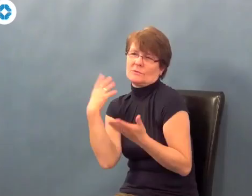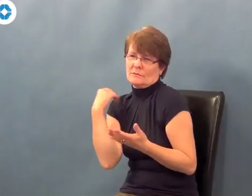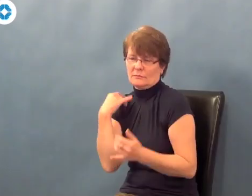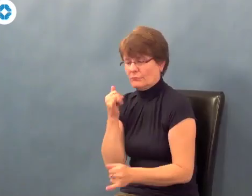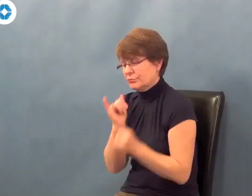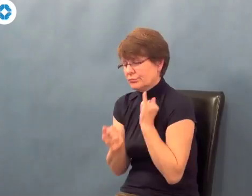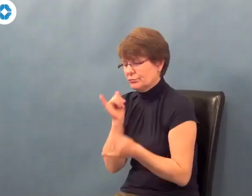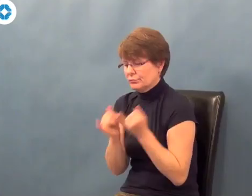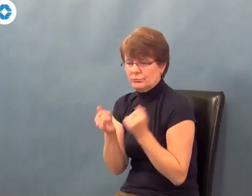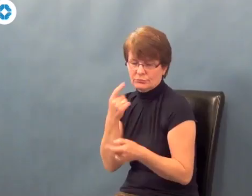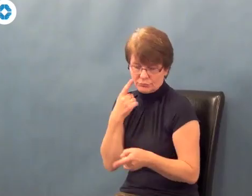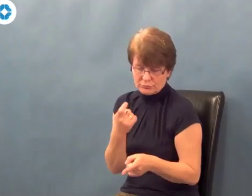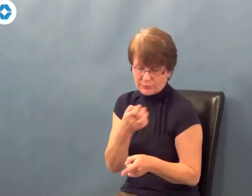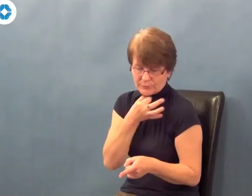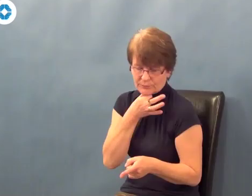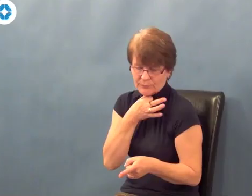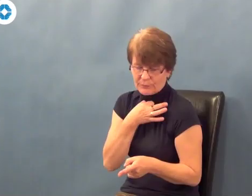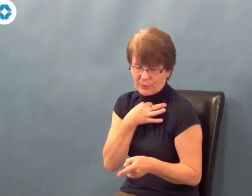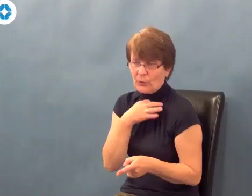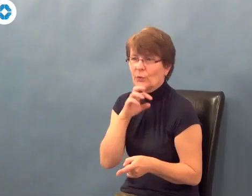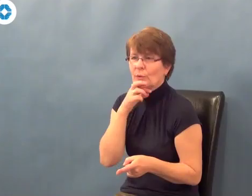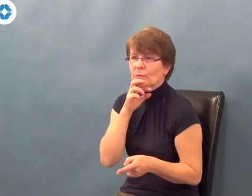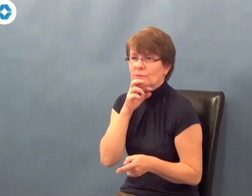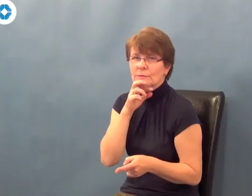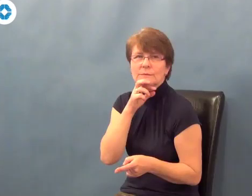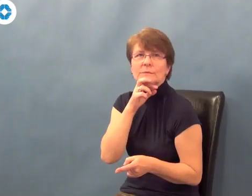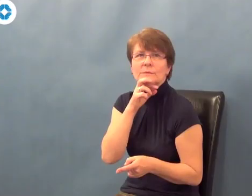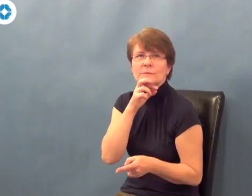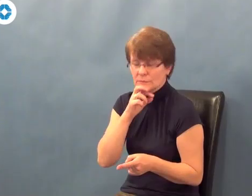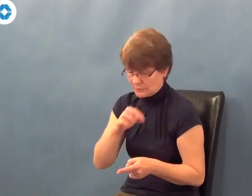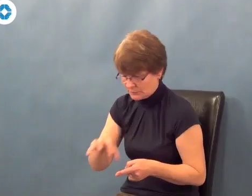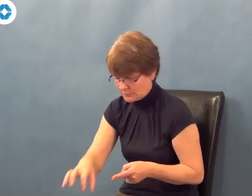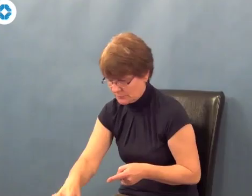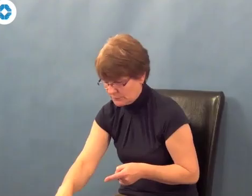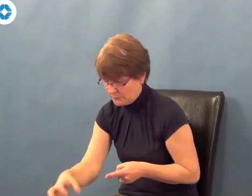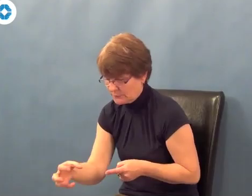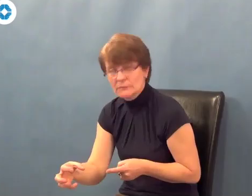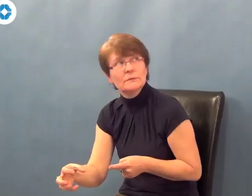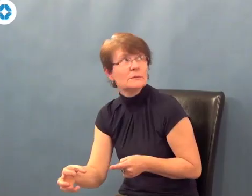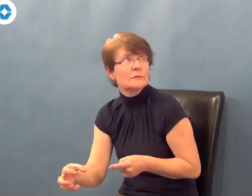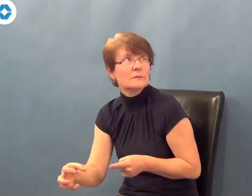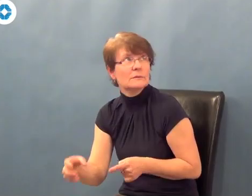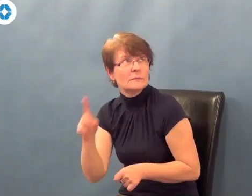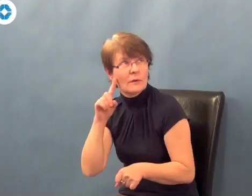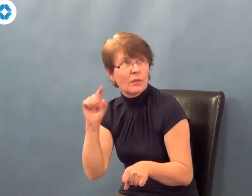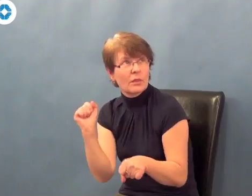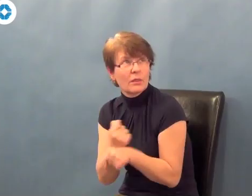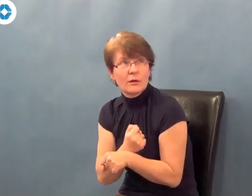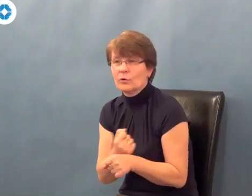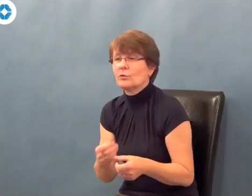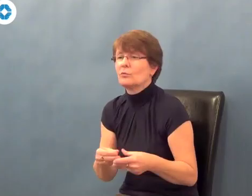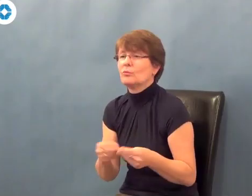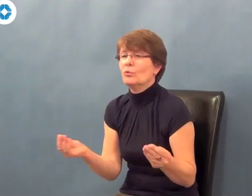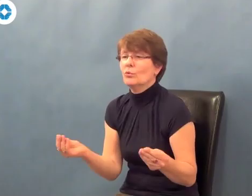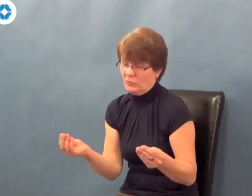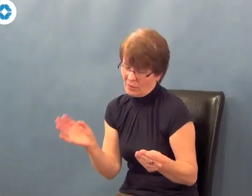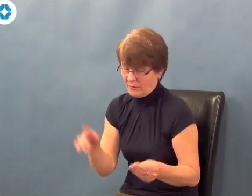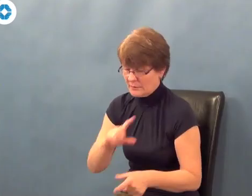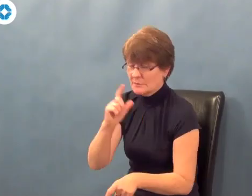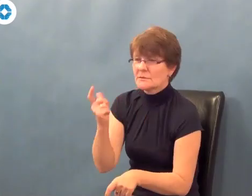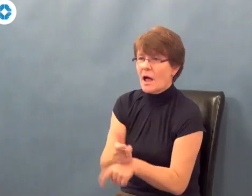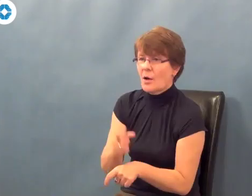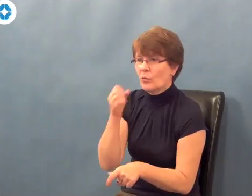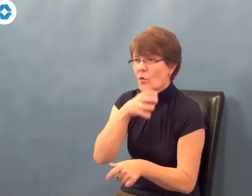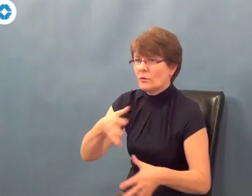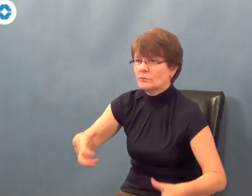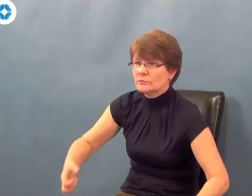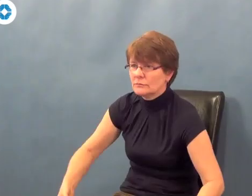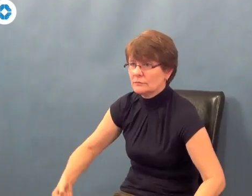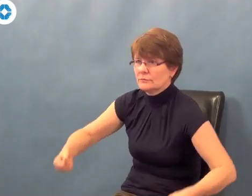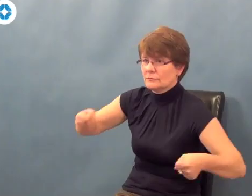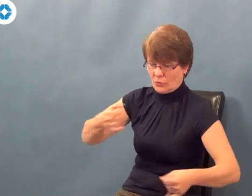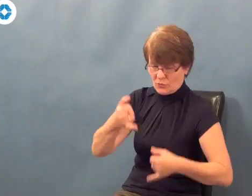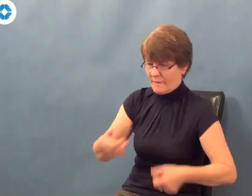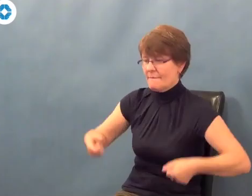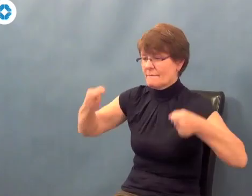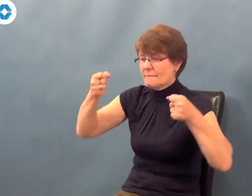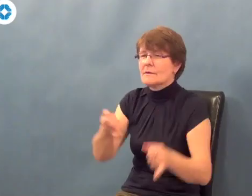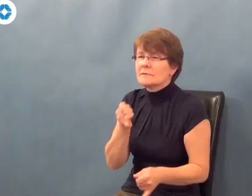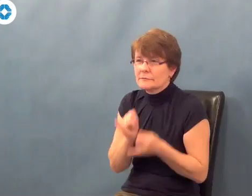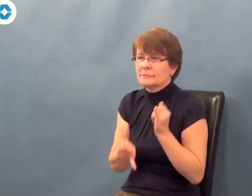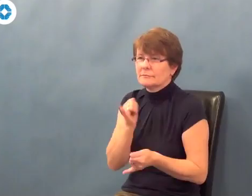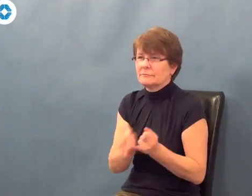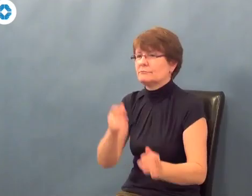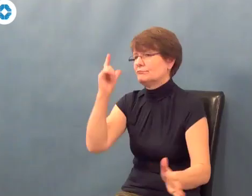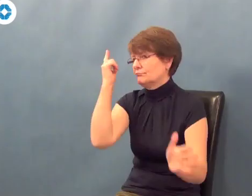Jedzie na rowerze, zauważa gruszki i bardzo chce je zjeść. Bierze jedną, zerka na górę, nikt nie reaguje, więc wykorzystuje sytuację. Bierze cały kosz, stawia go na rower i odjeżdża.